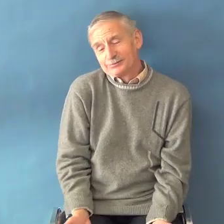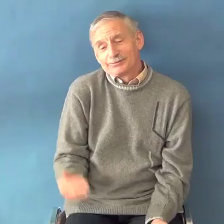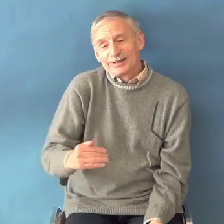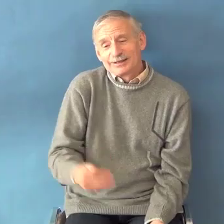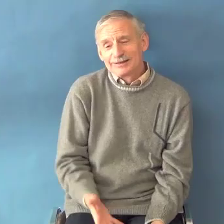Może.